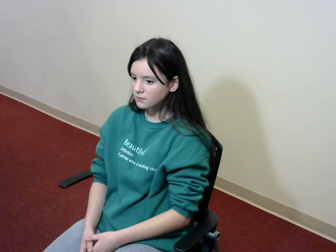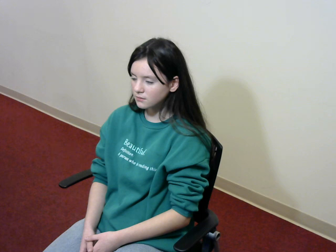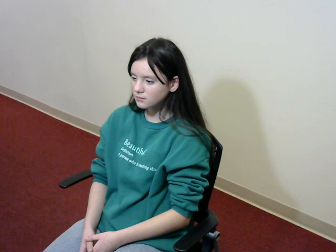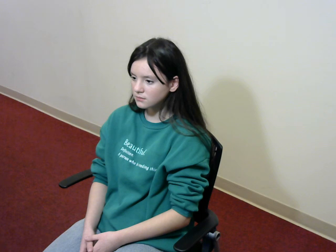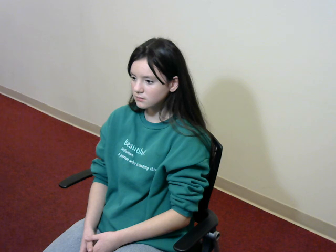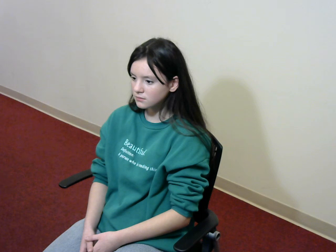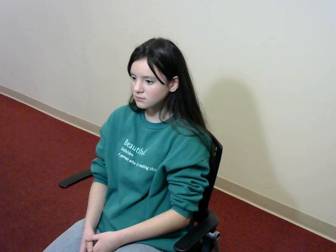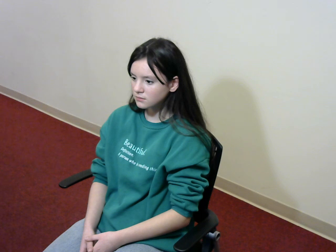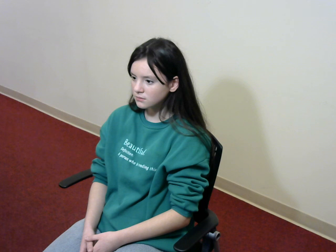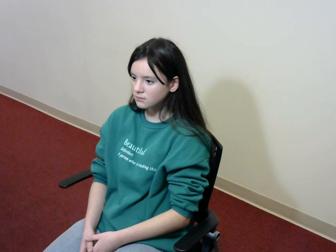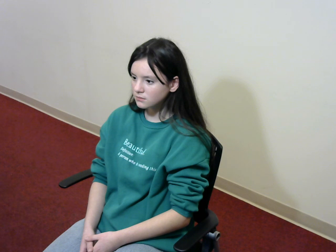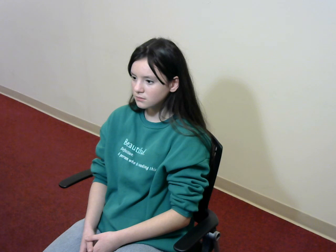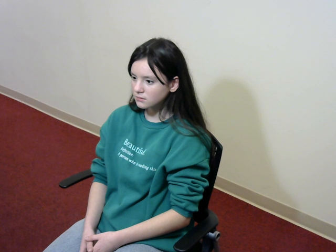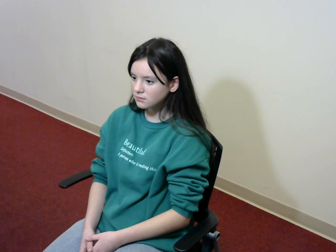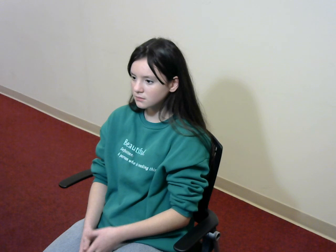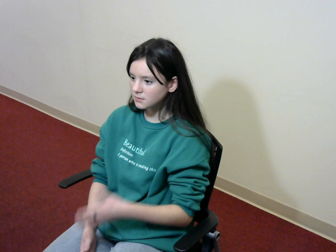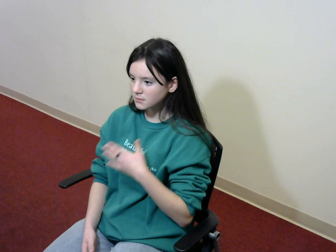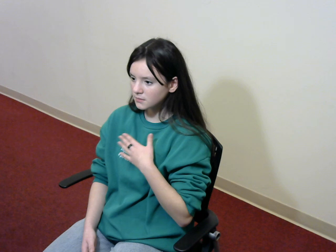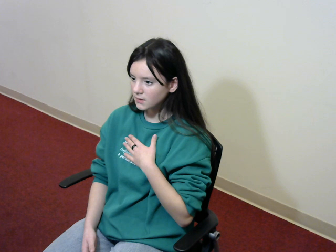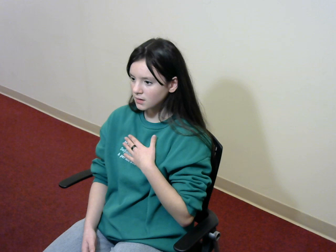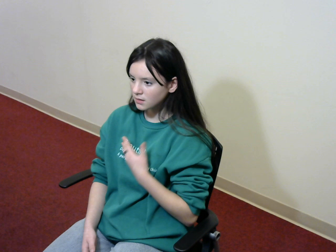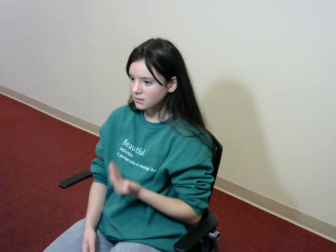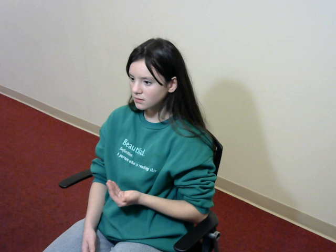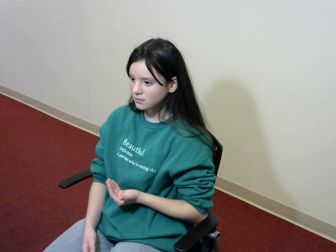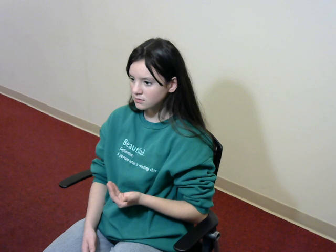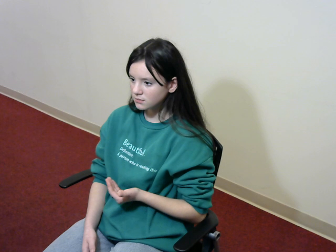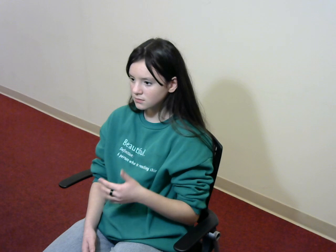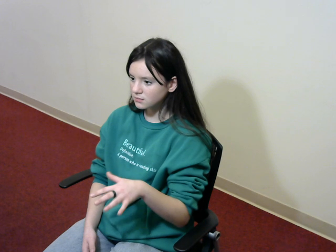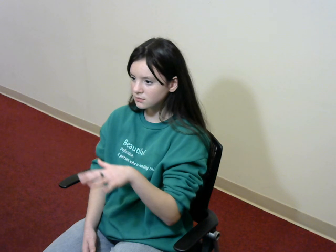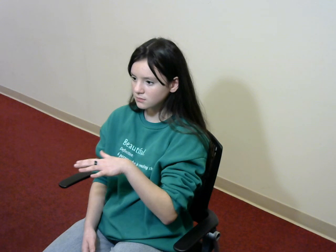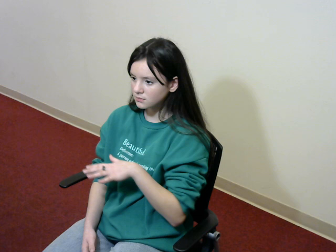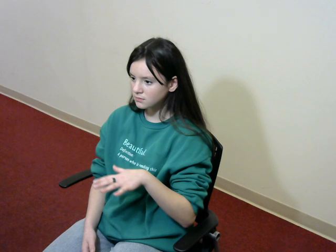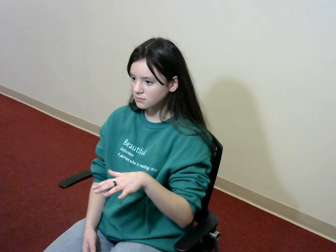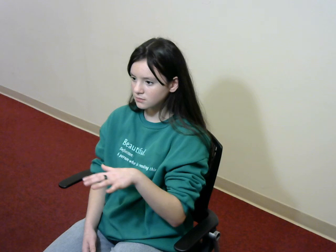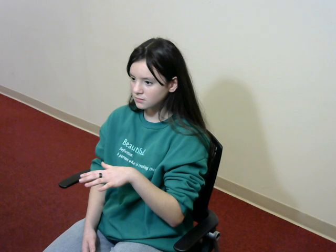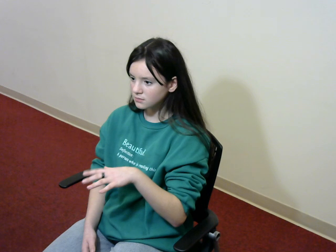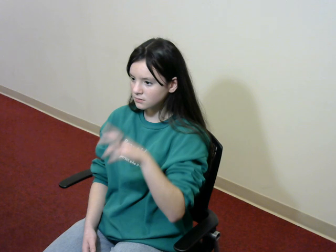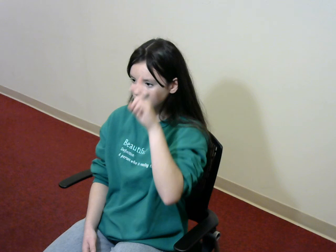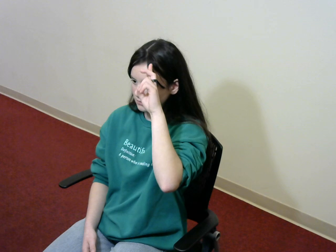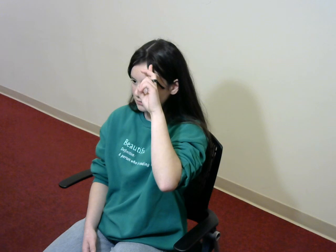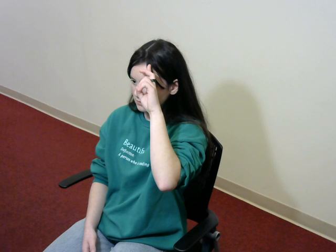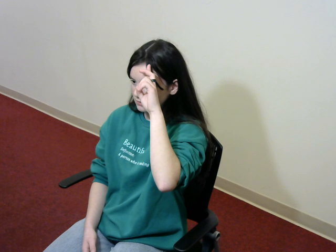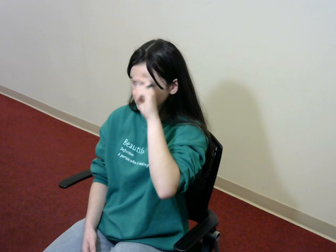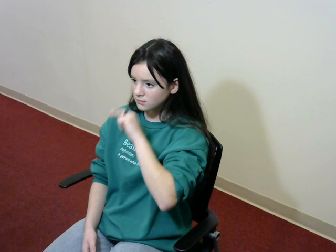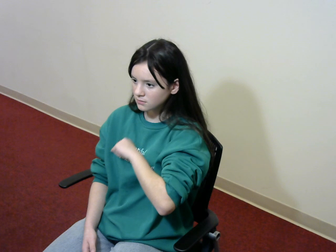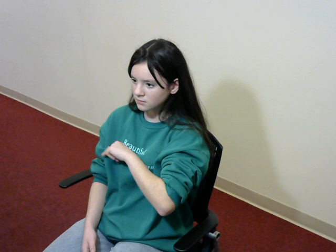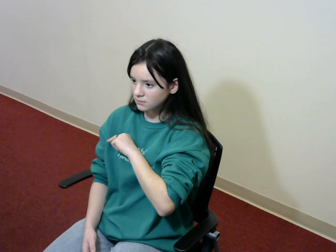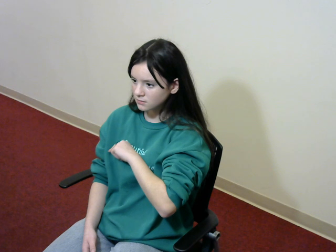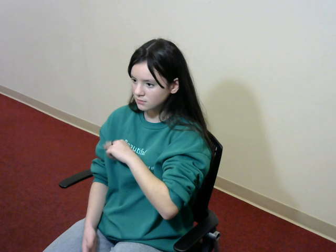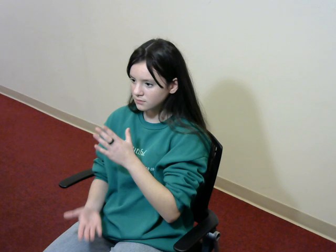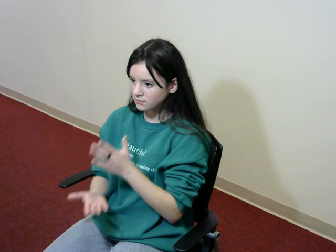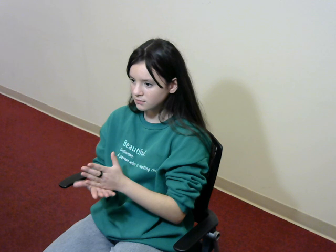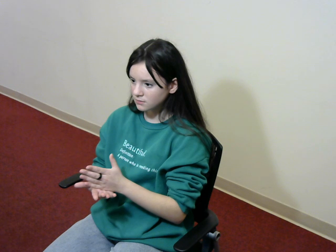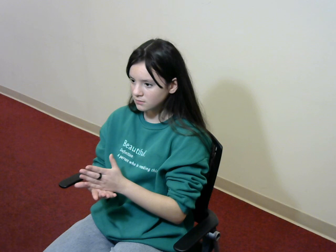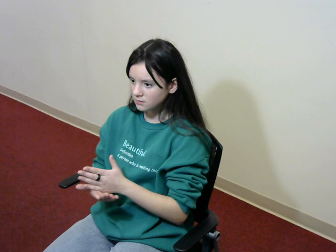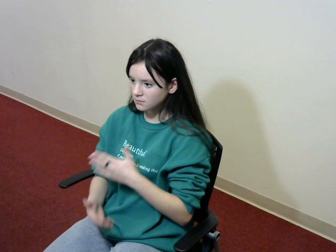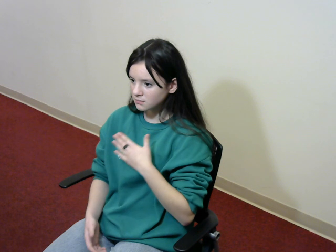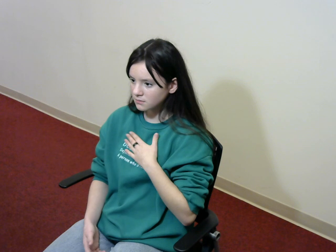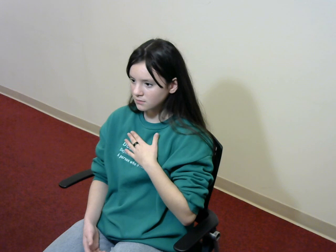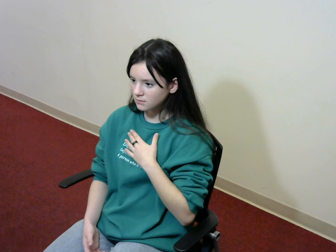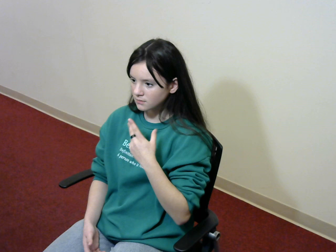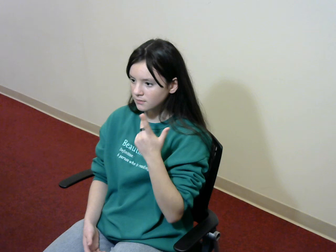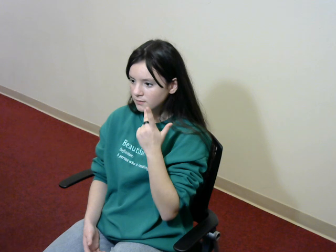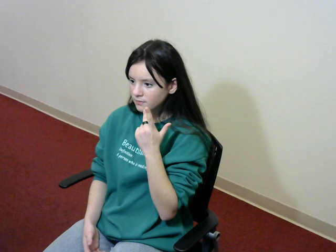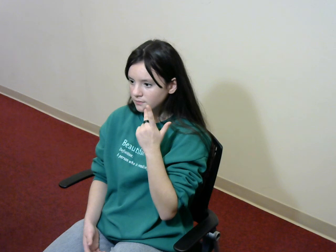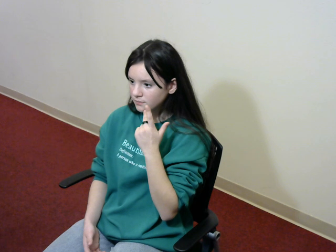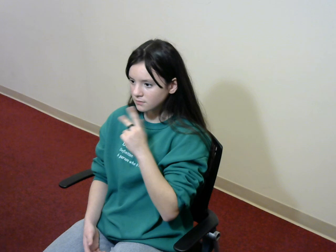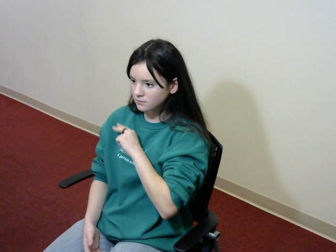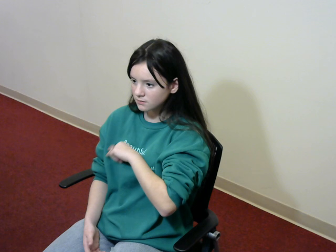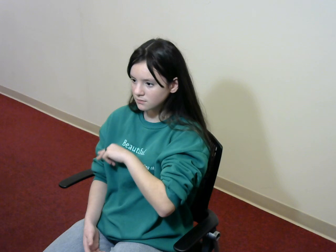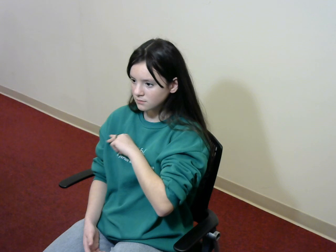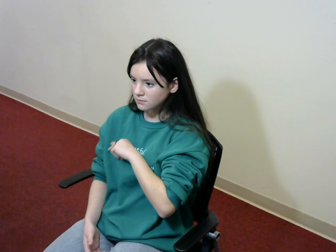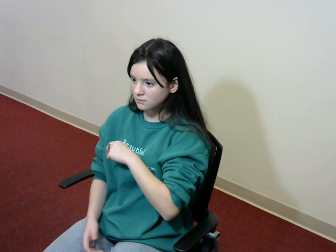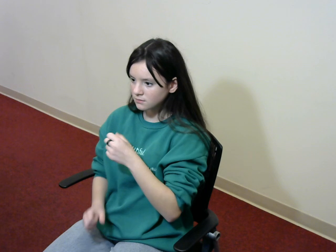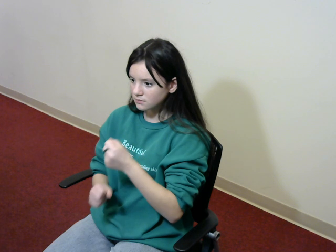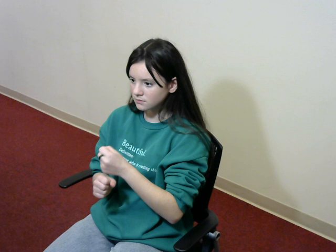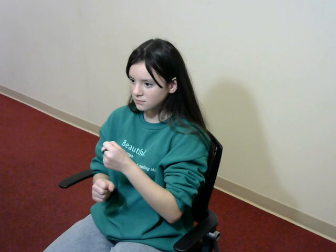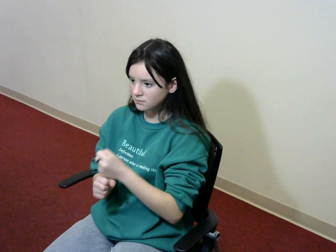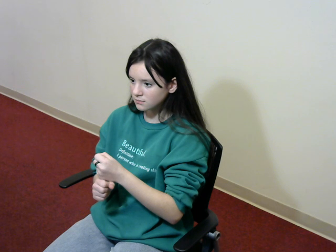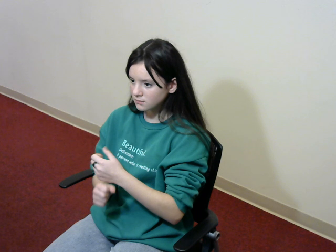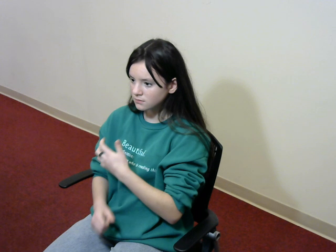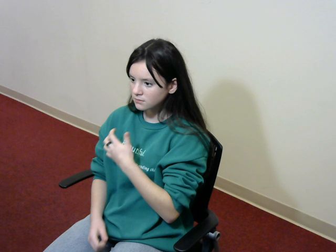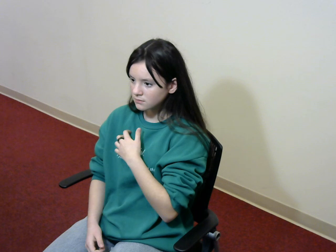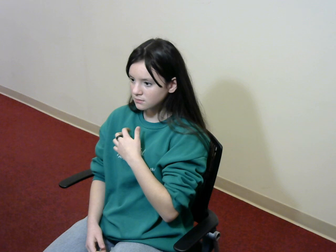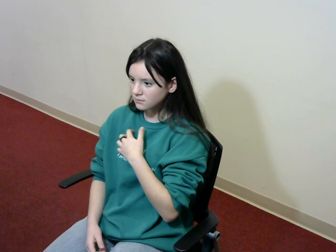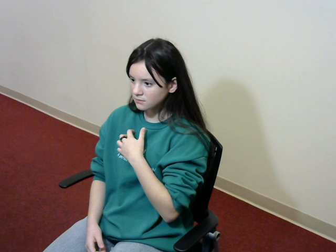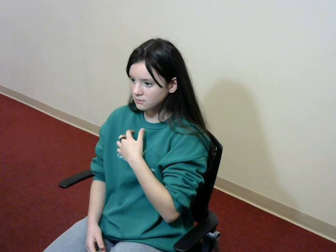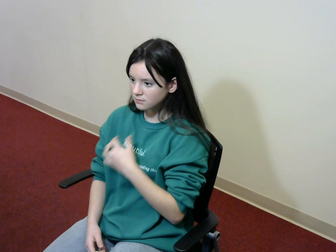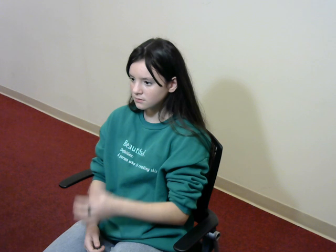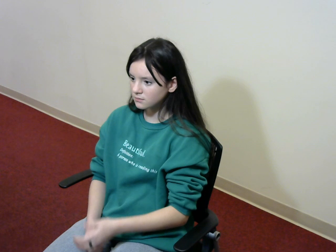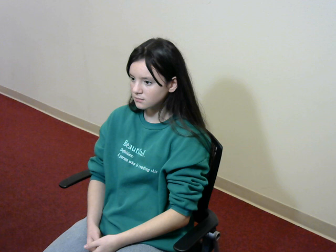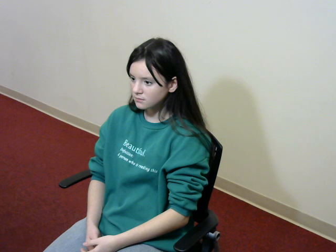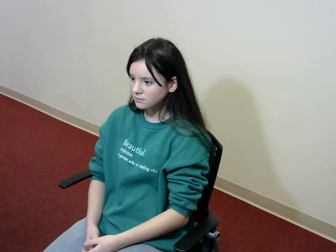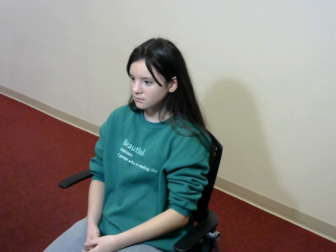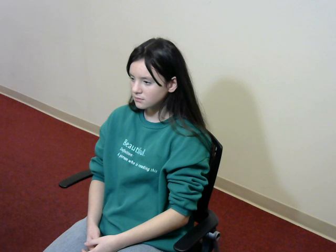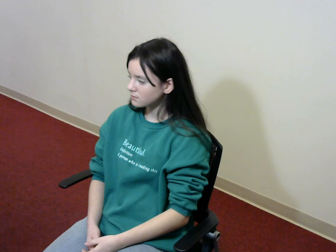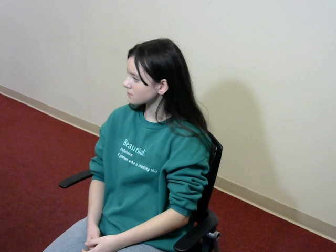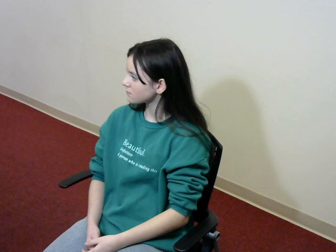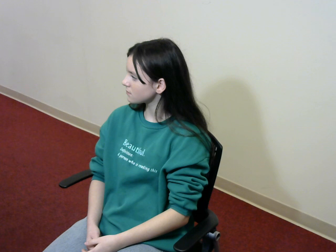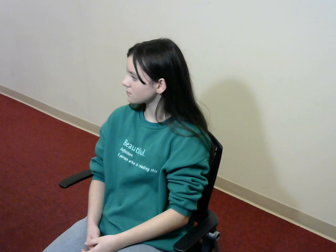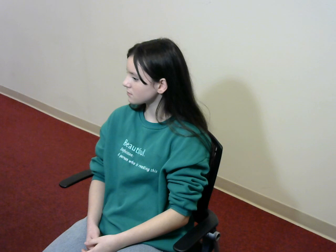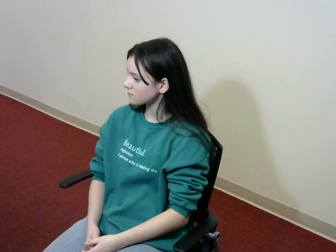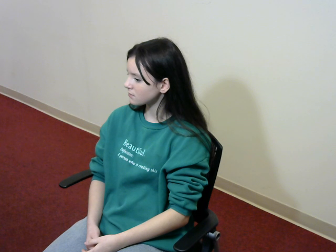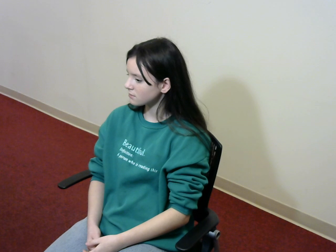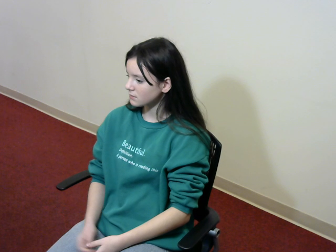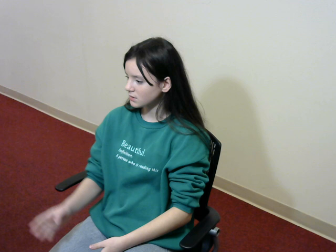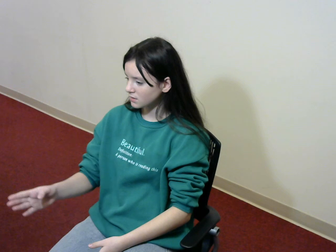Mənim yaşadığım ərazidə dövlət işi var, mən həmin işdə işləmək istəyirəm